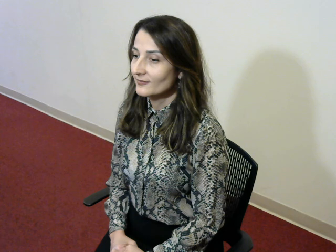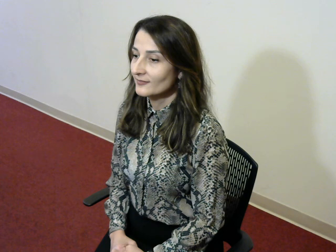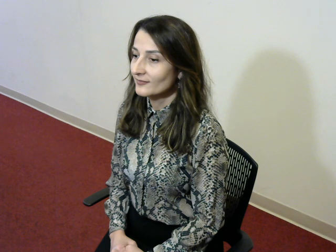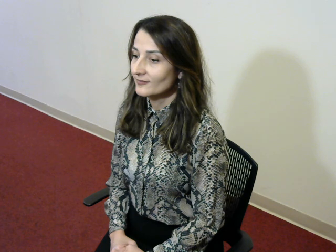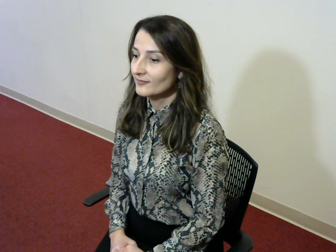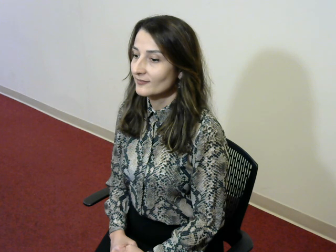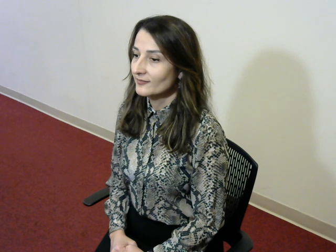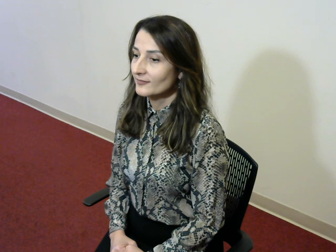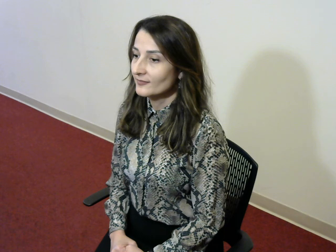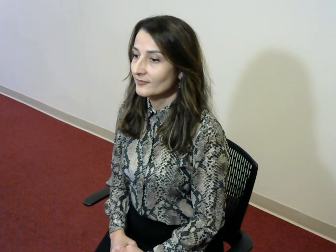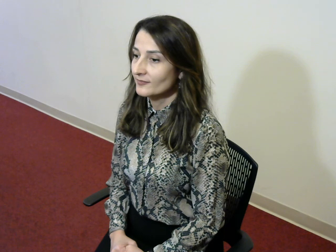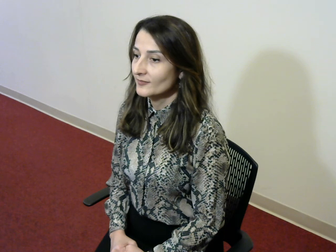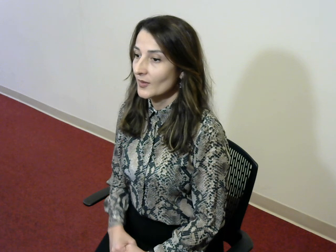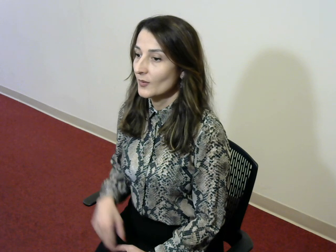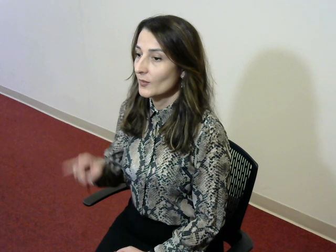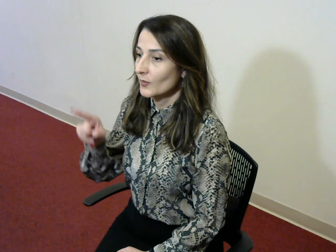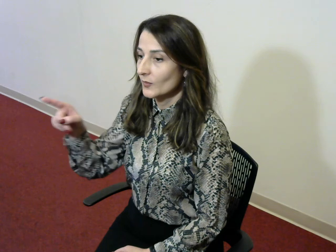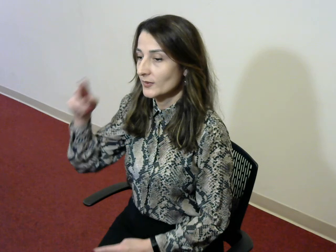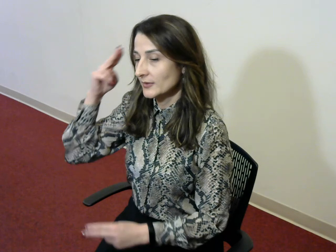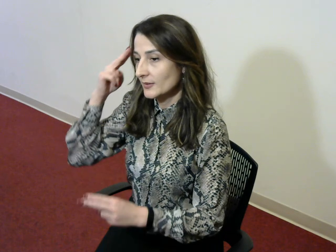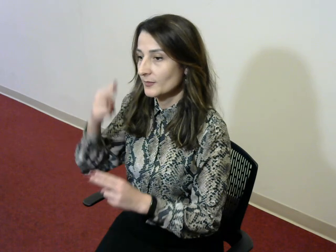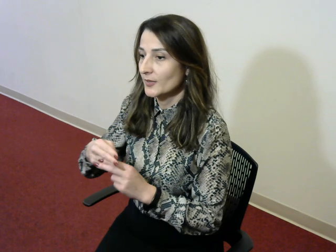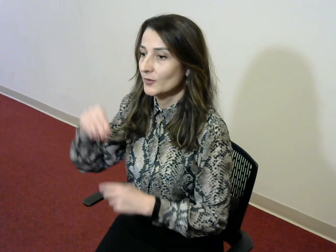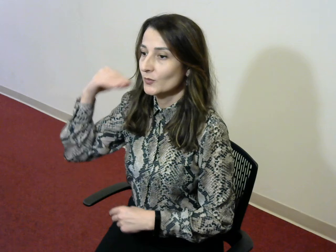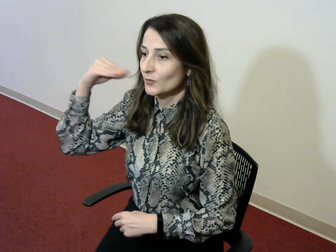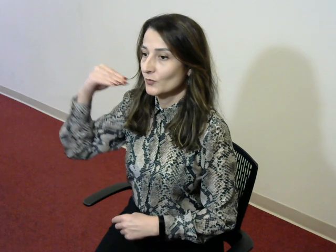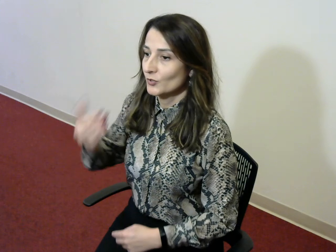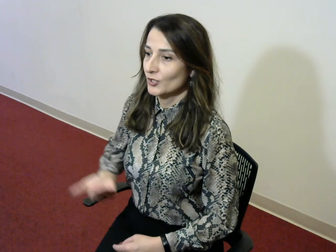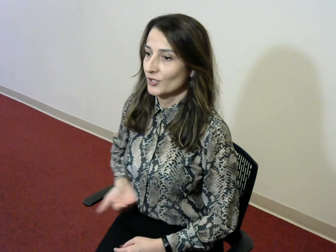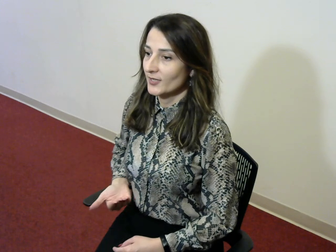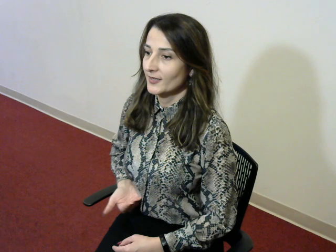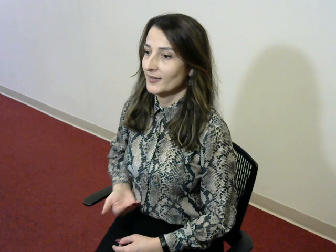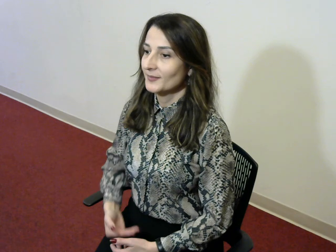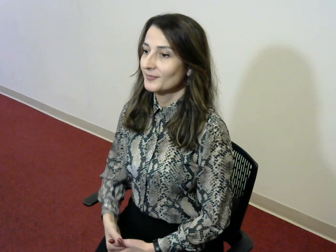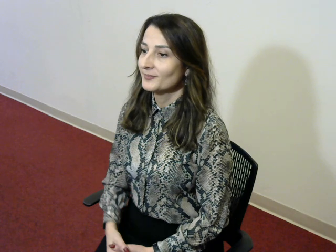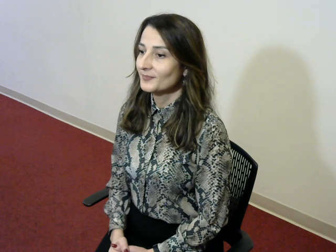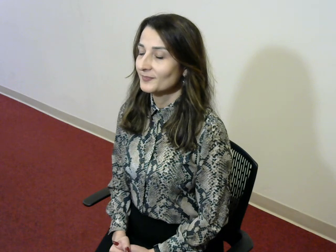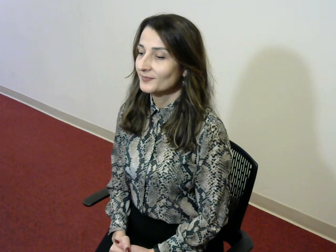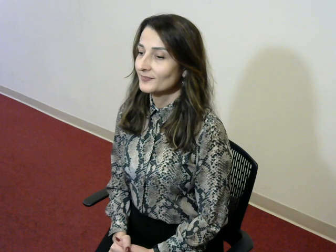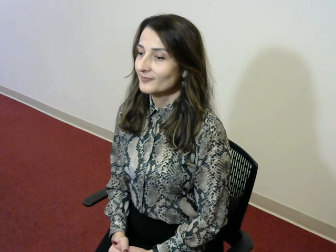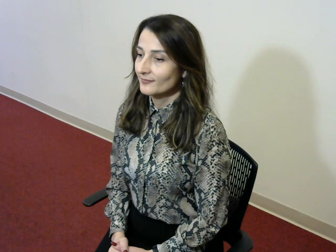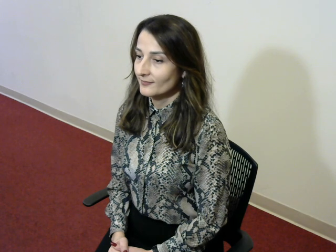Onun qardaşı Türkiyədə yaşayır